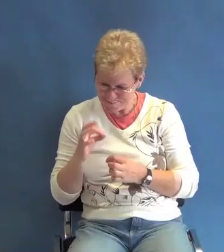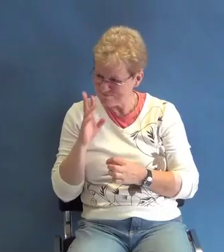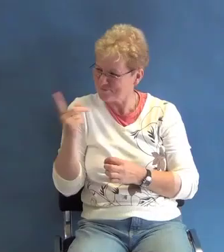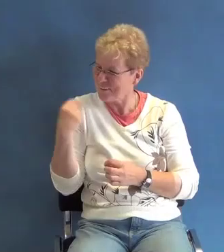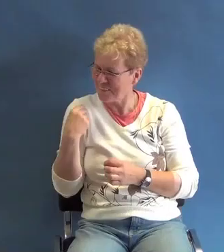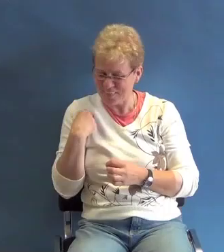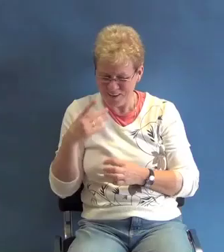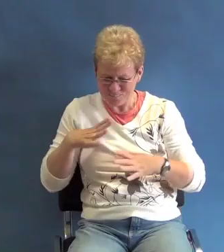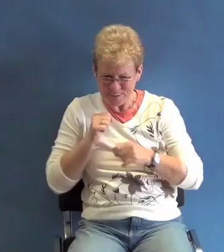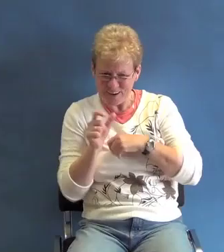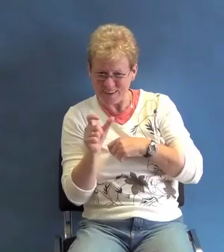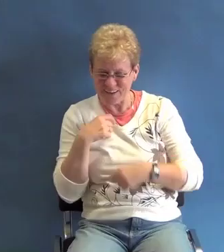Powiedziałaś mi, że są wolne godziny, domyśliłam się.